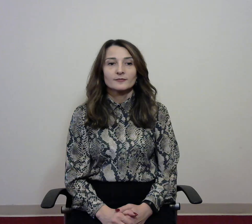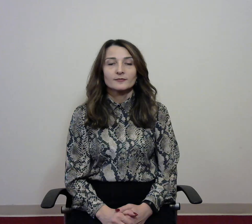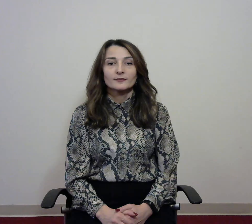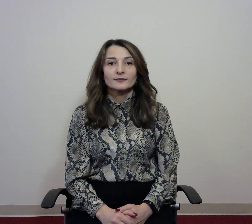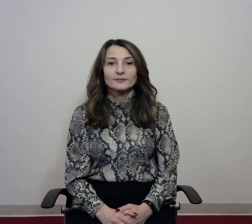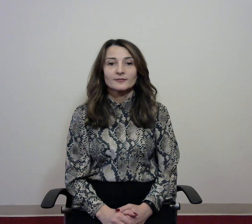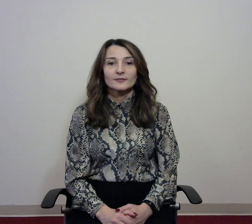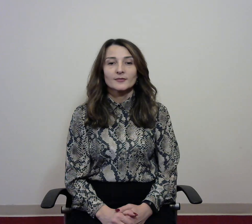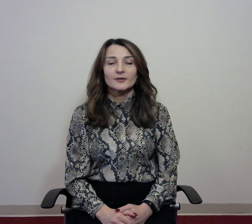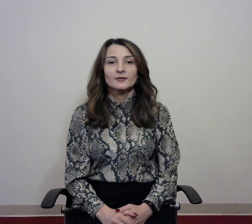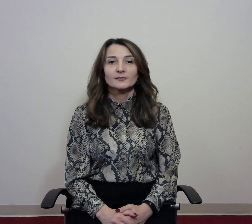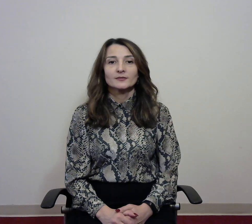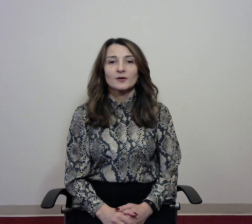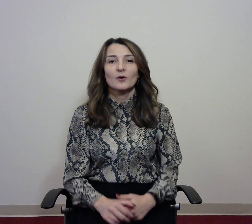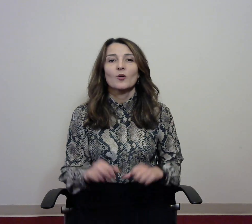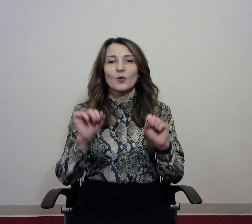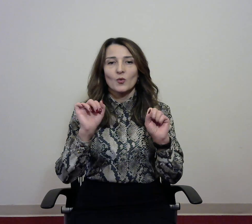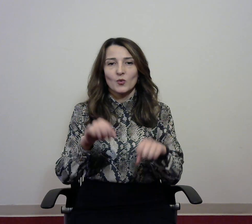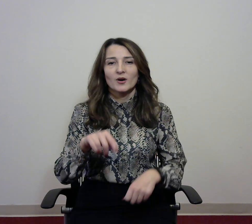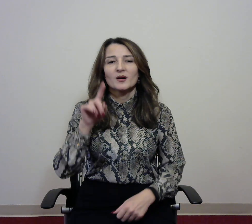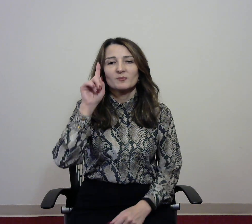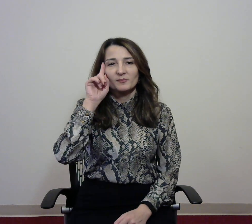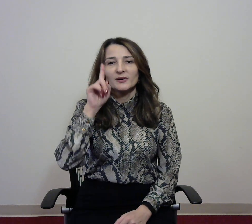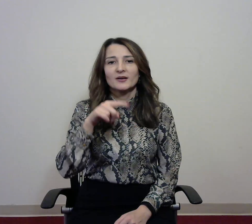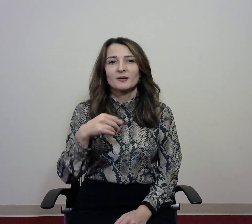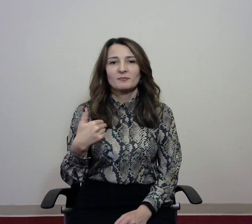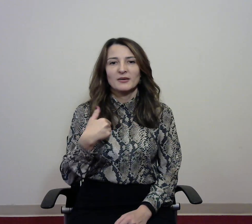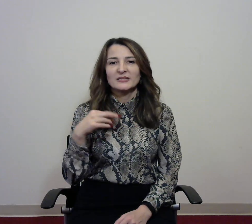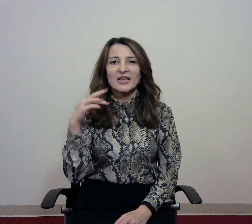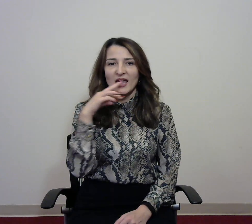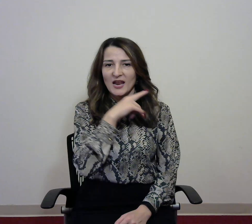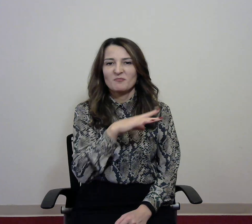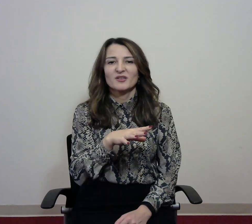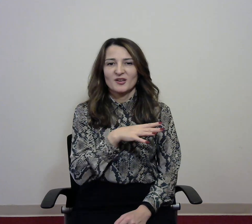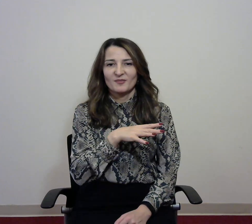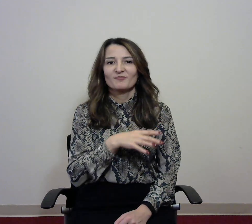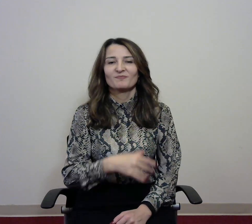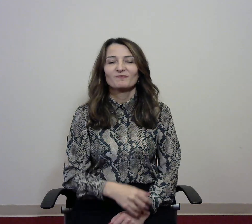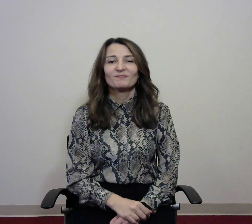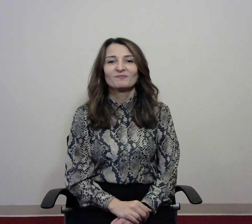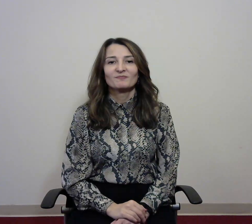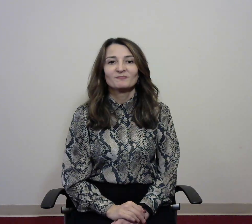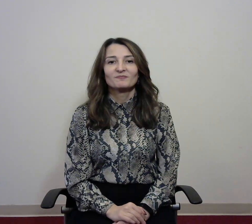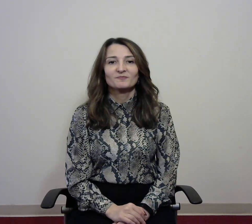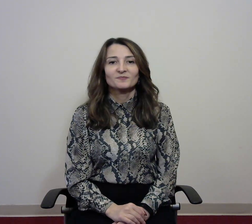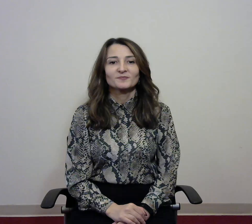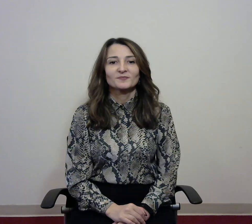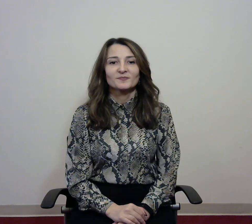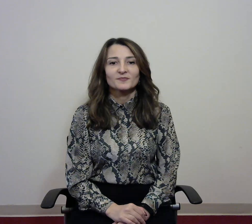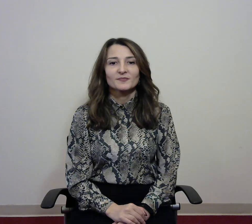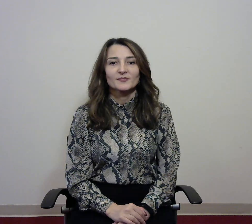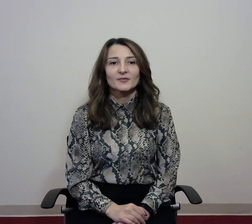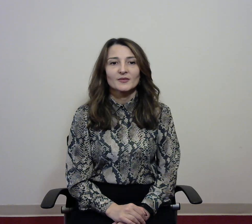Ola bilər mən zəhərlənmişəm